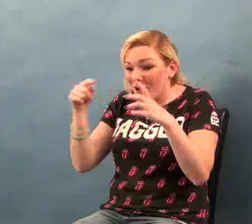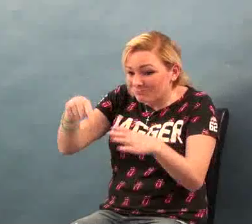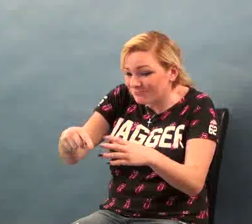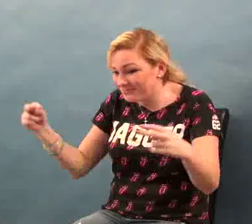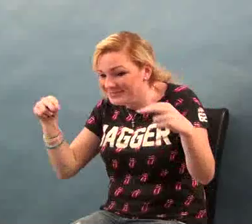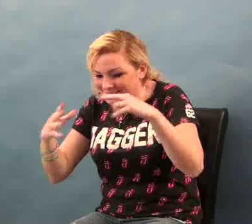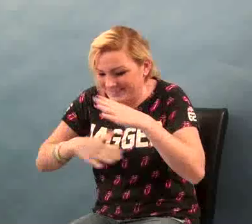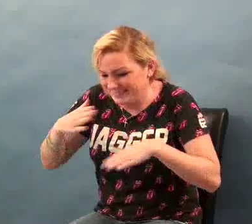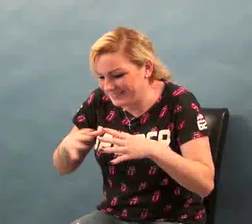Oboje patrzyli na słoik z zadowoleniem.